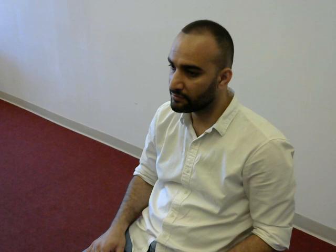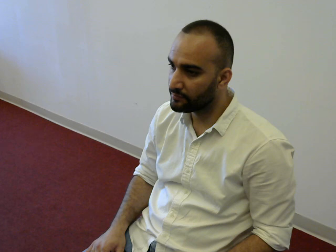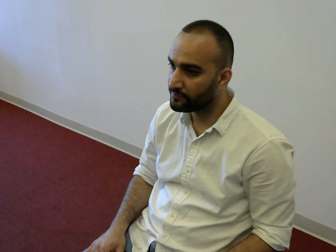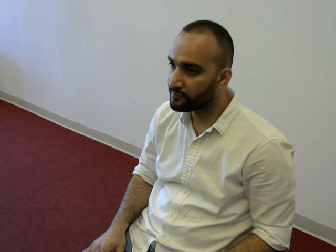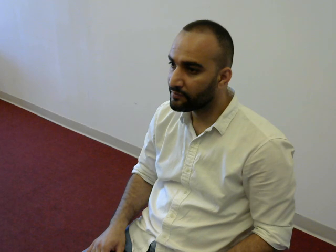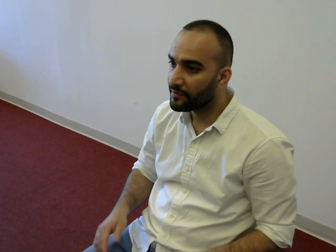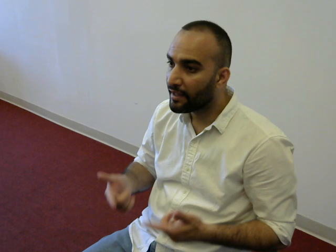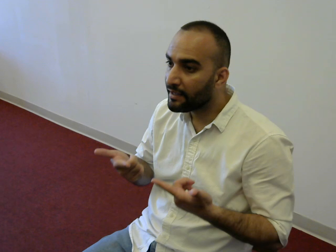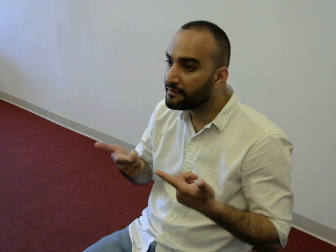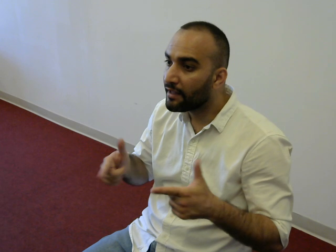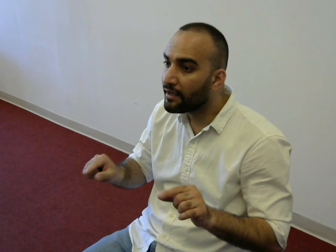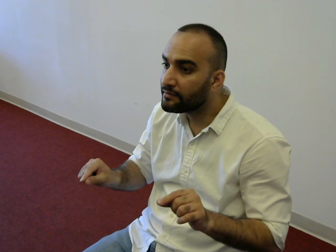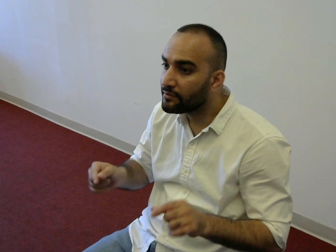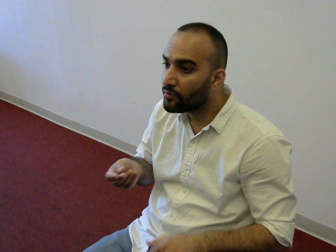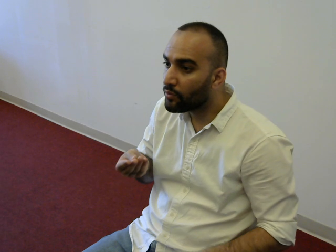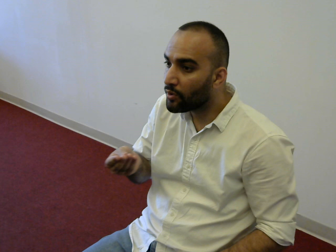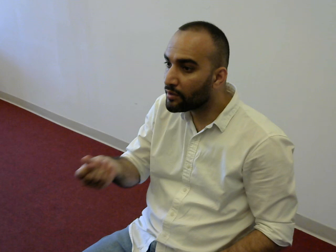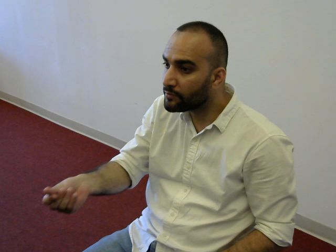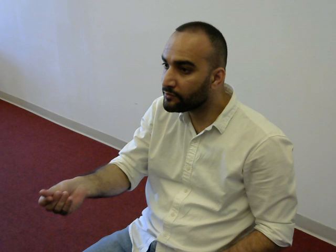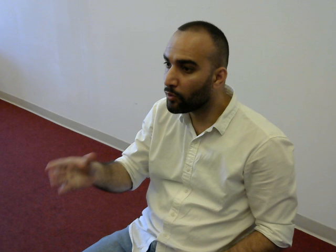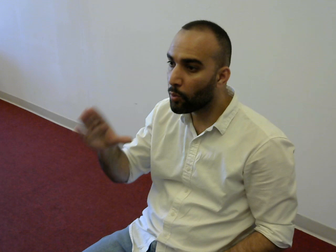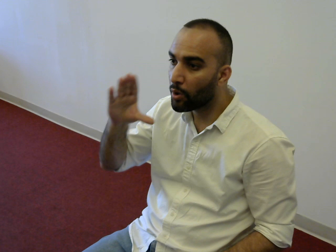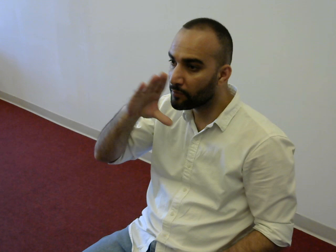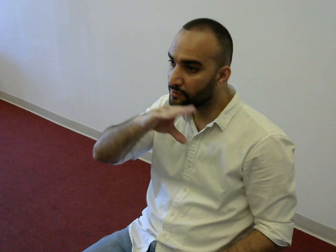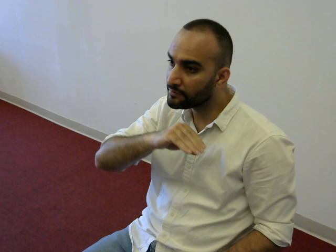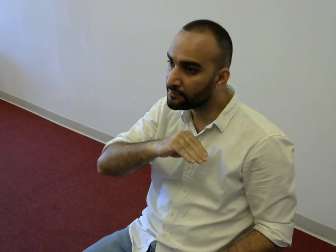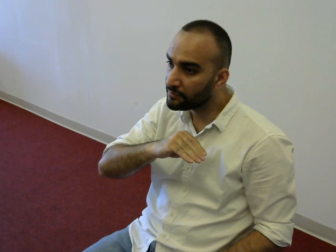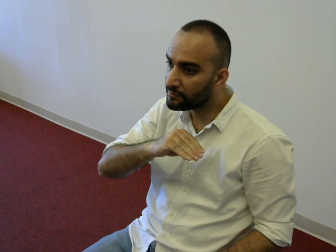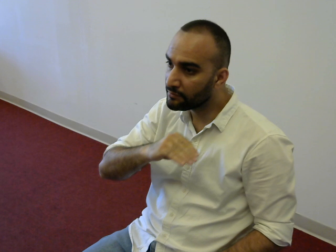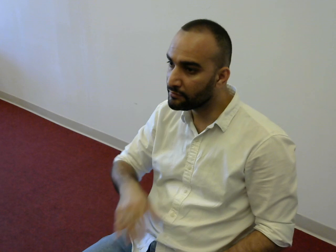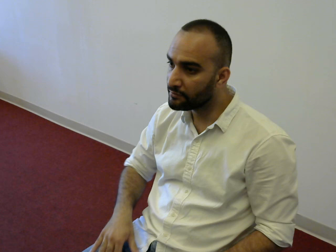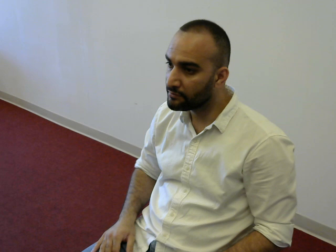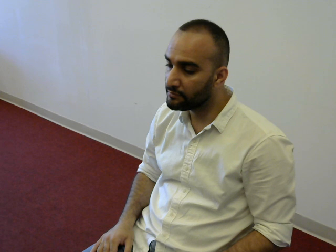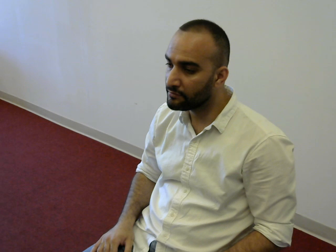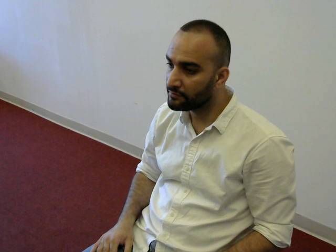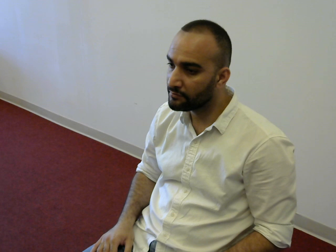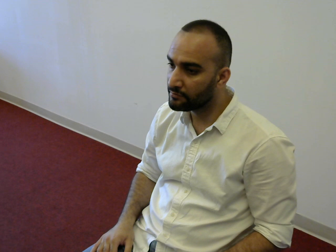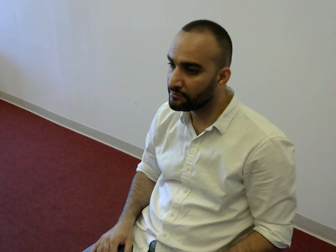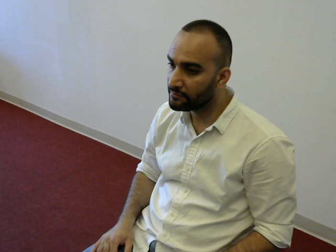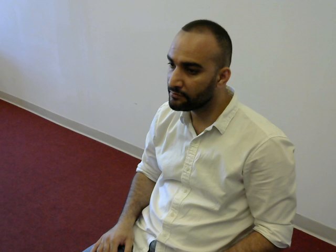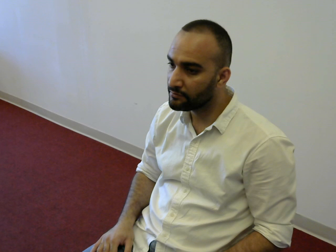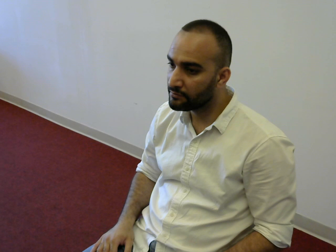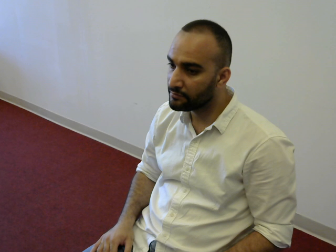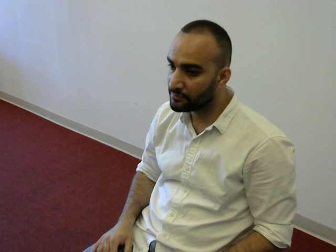Harda ödəniş edə bilərəm?